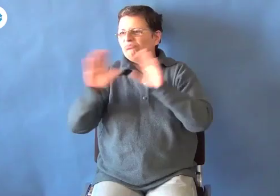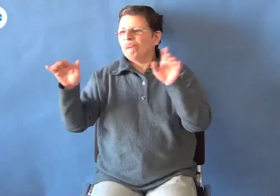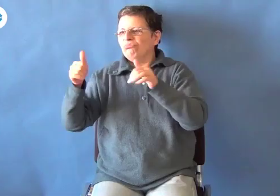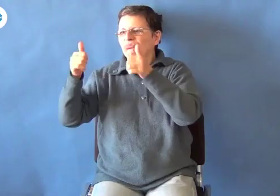Koniec.